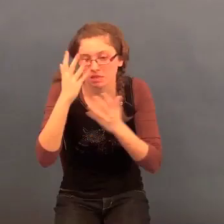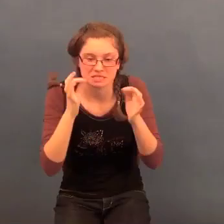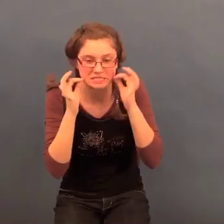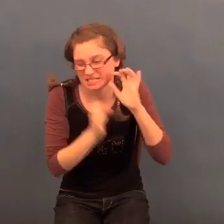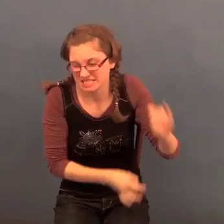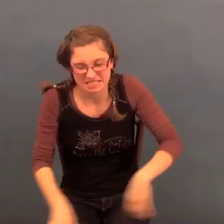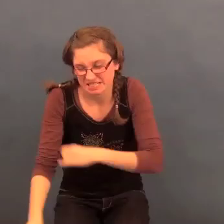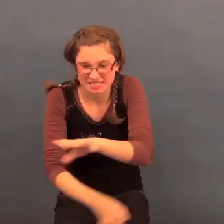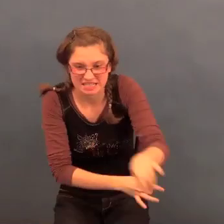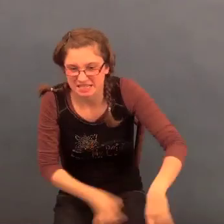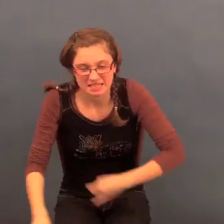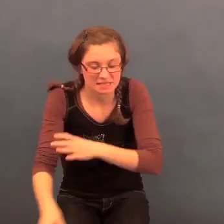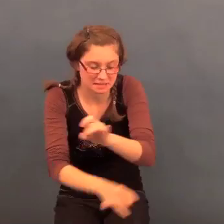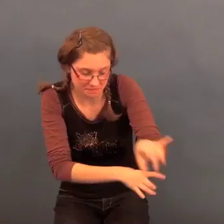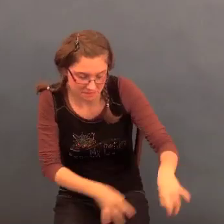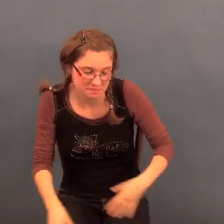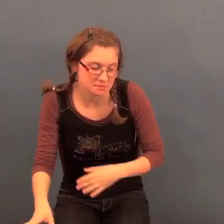Kot biega dookoła.